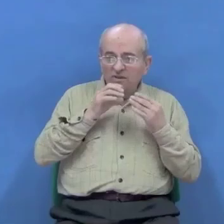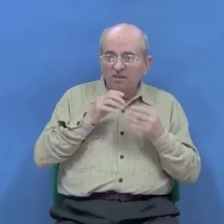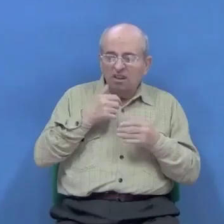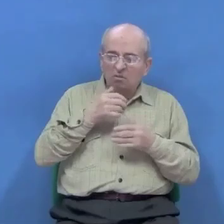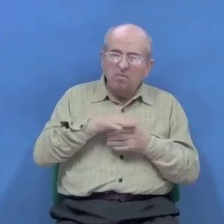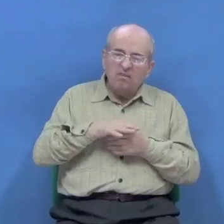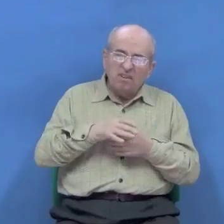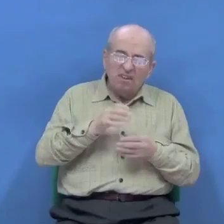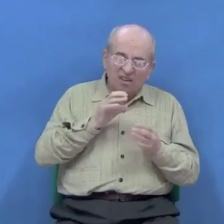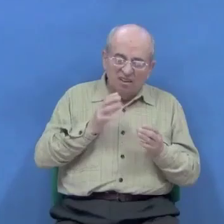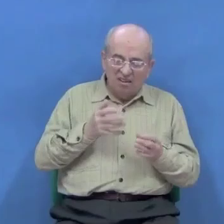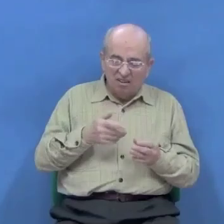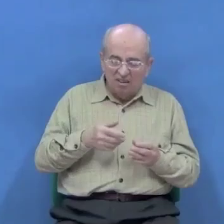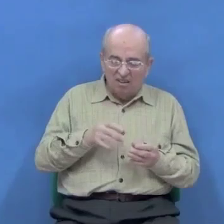Jadłem hamburgera i jedno piwo.